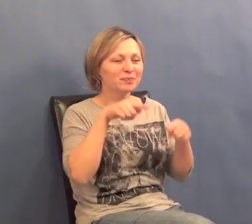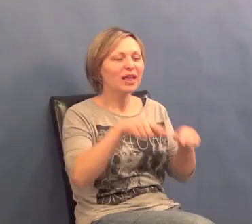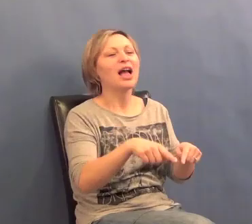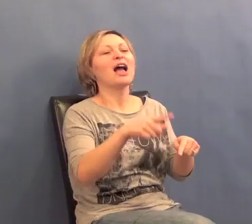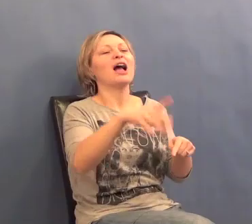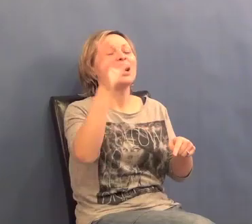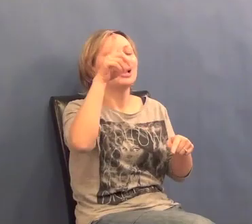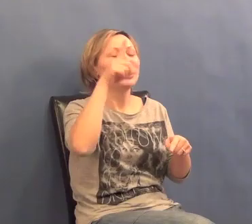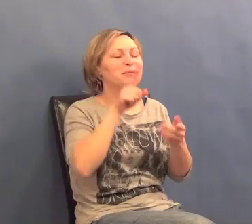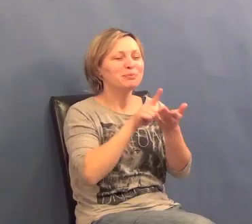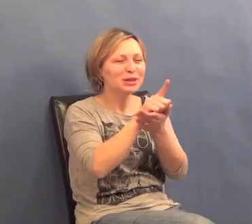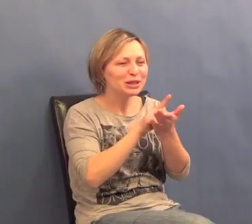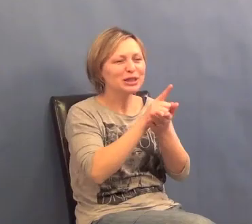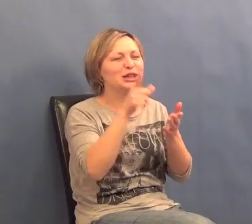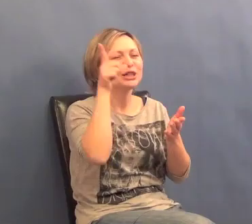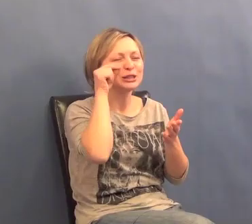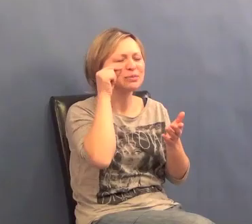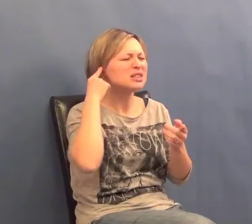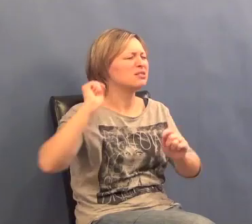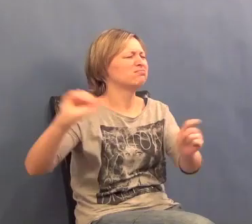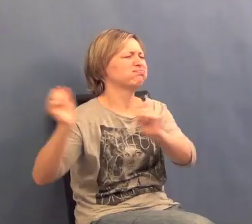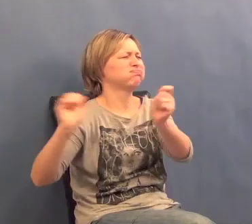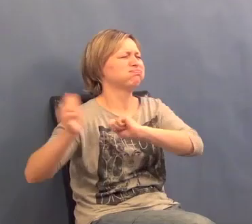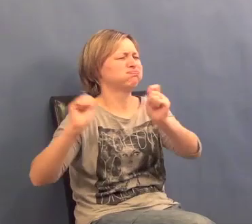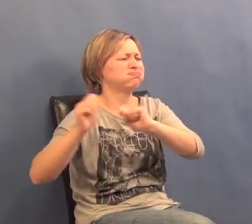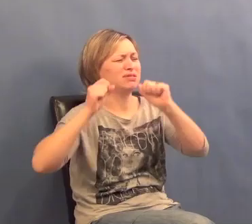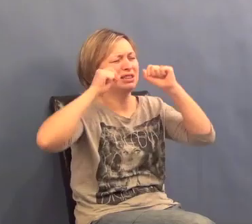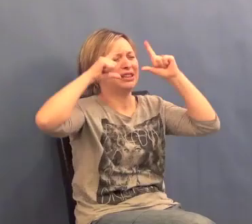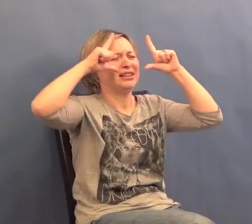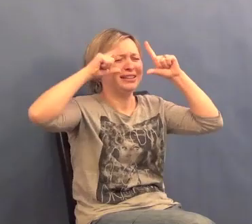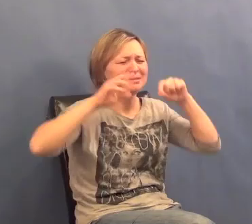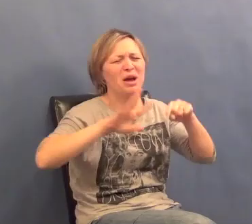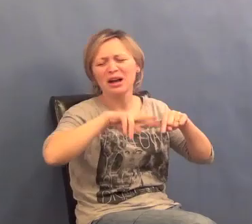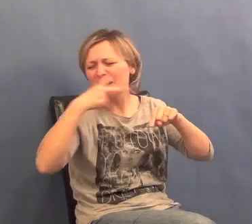Myszka Miki śpi, słyszy budzik i otwiera oczy, patrzy na niego.